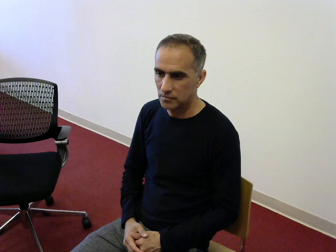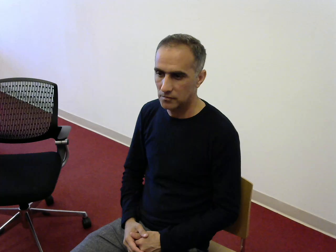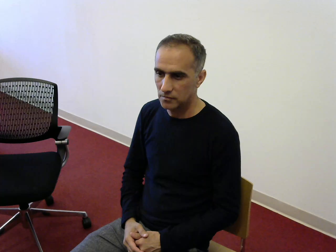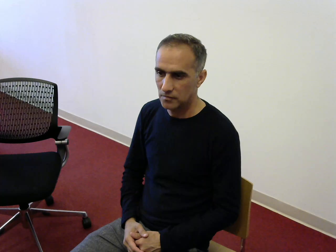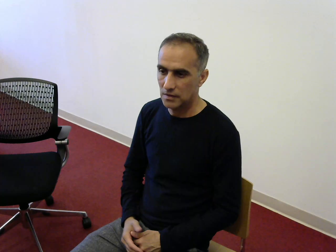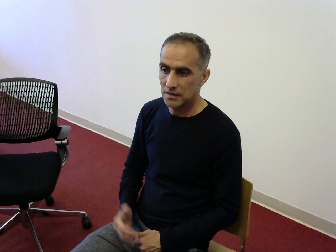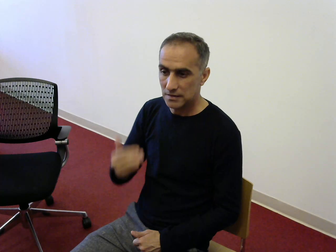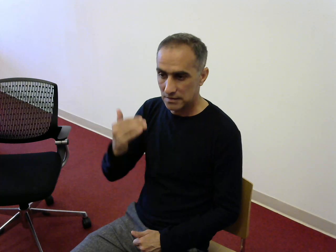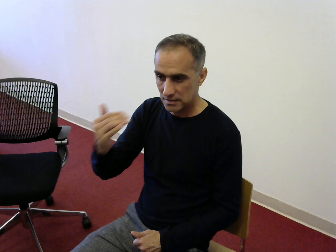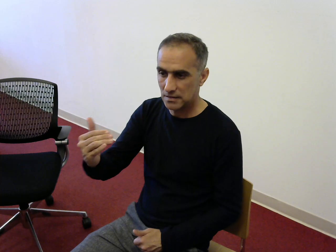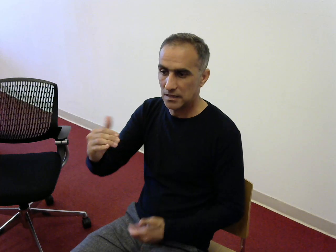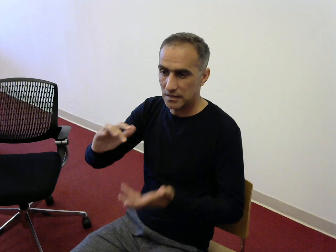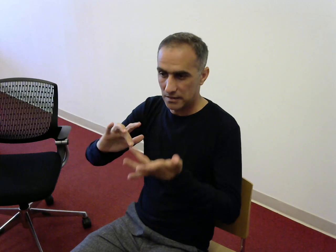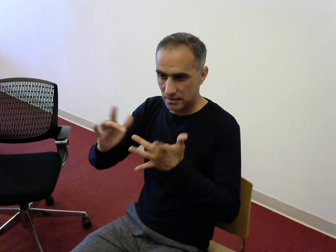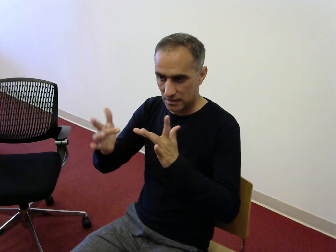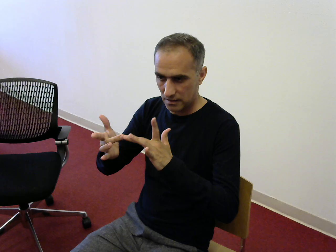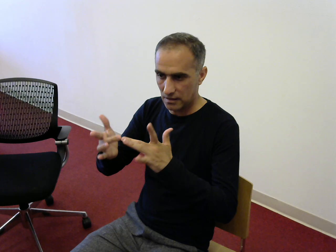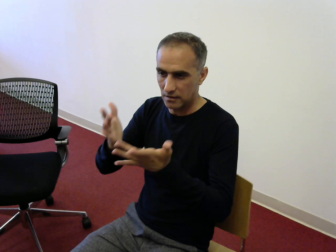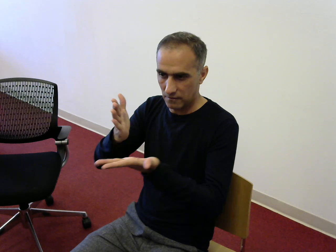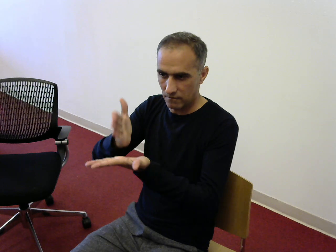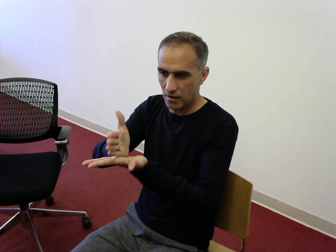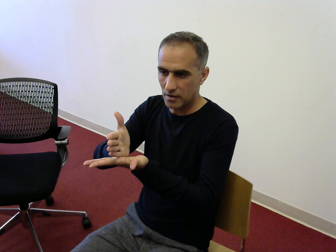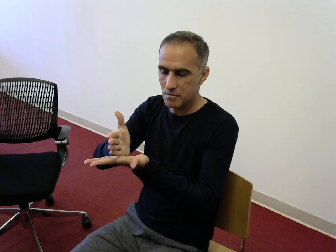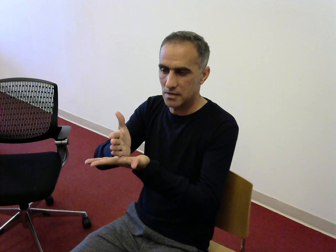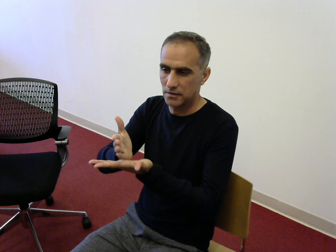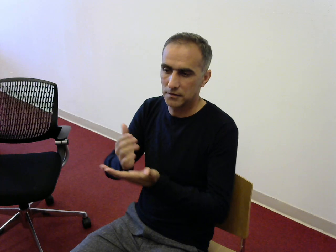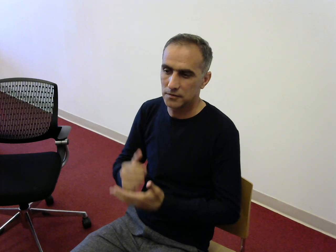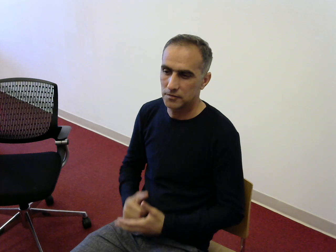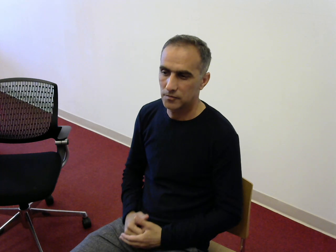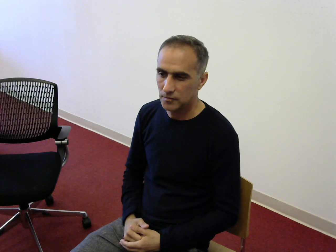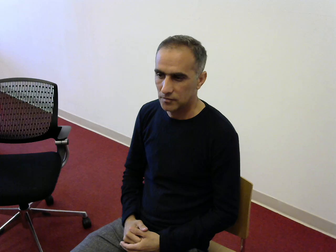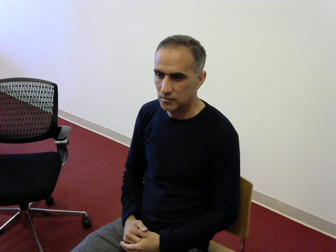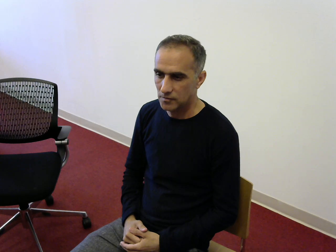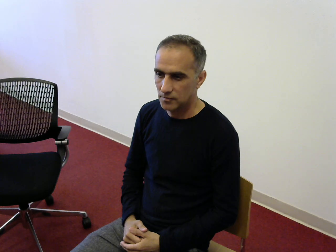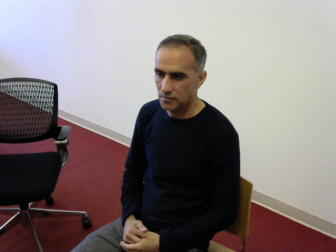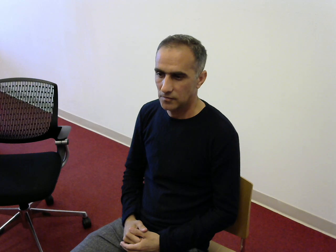Sizdə internet varmı?